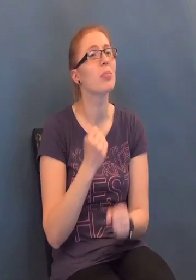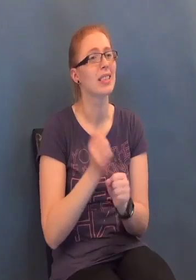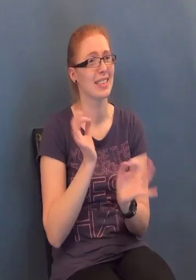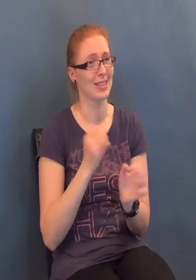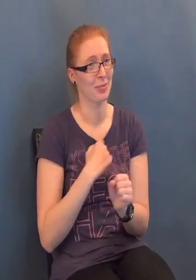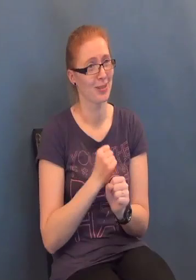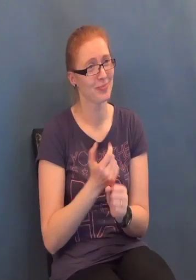Mam ważną pracę.